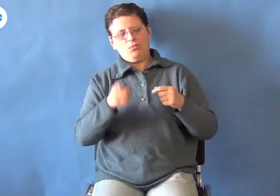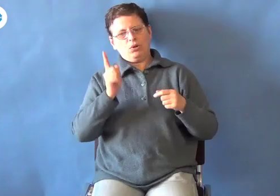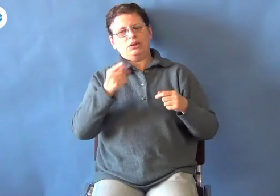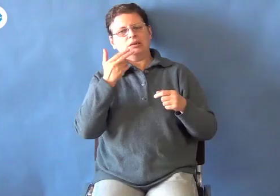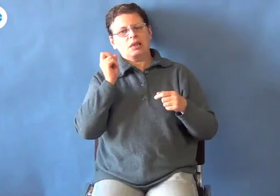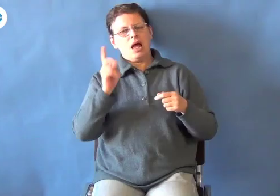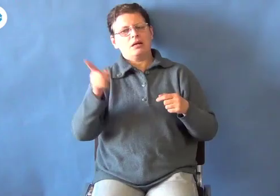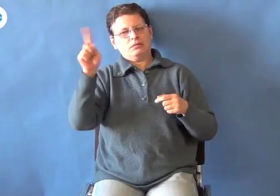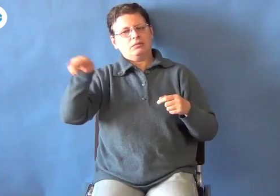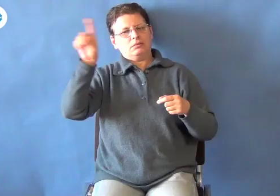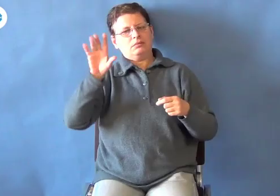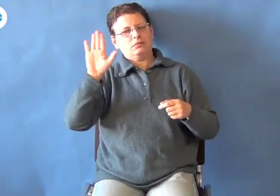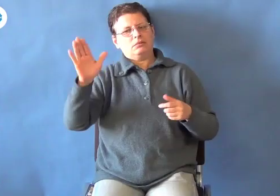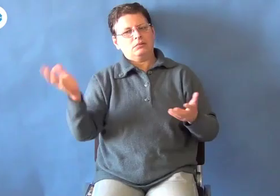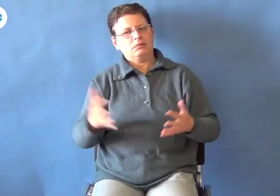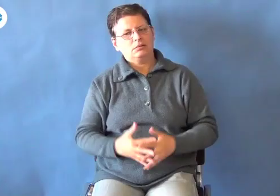Musi być okrągły znak.